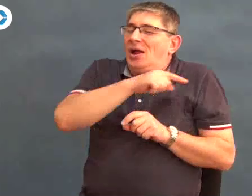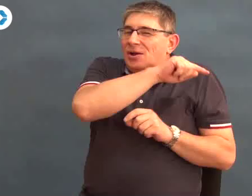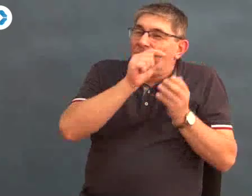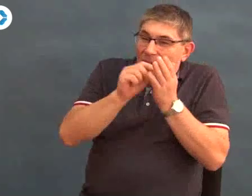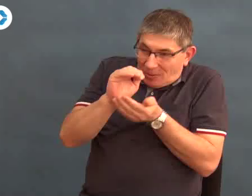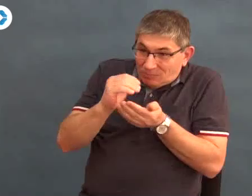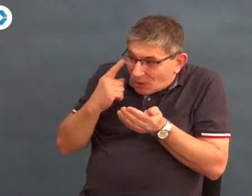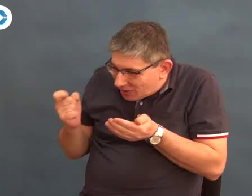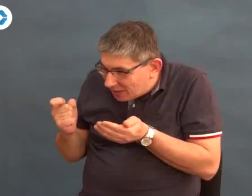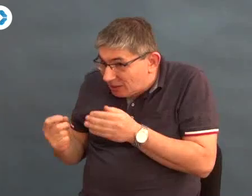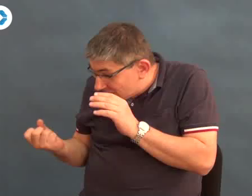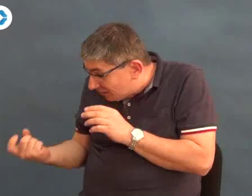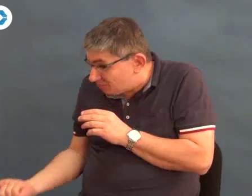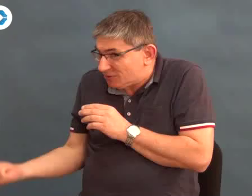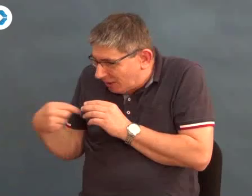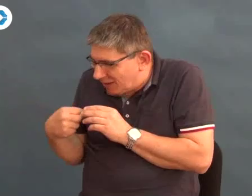Mały ptaszek widzi, że on się wspina.